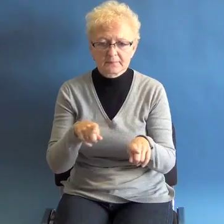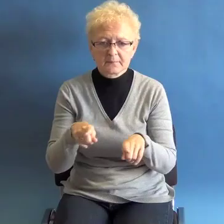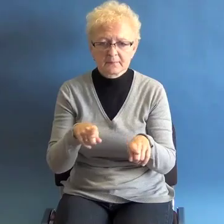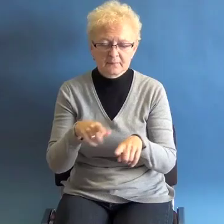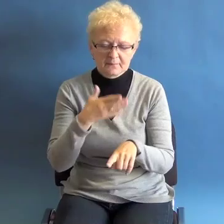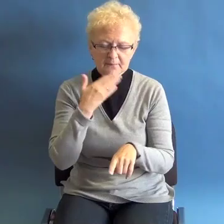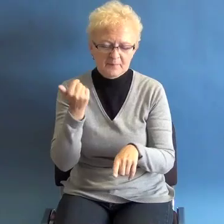Nie ma.